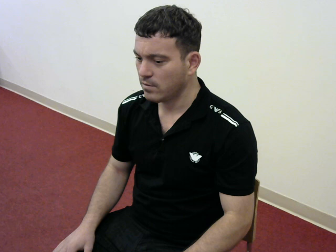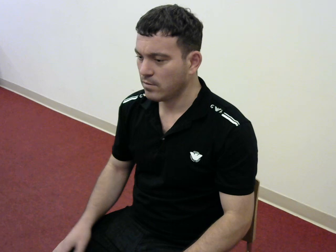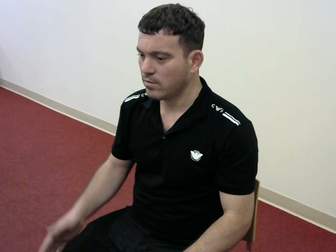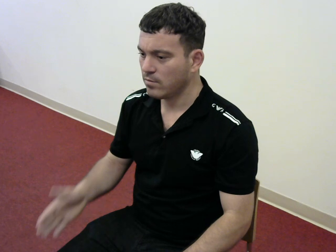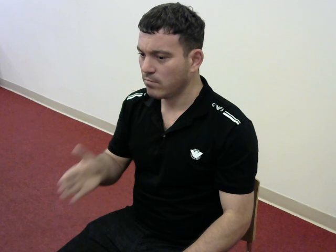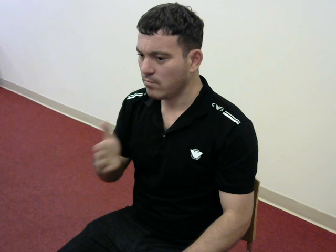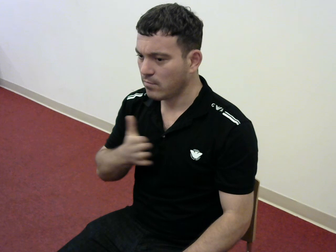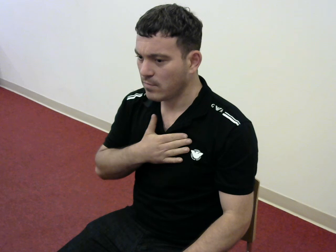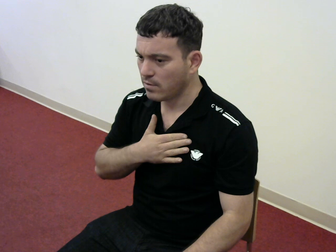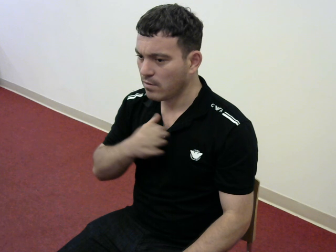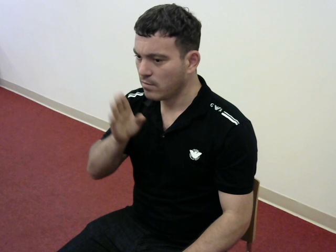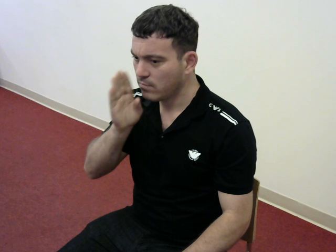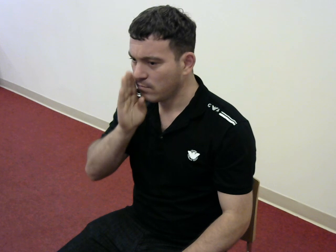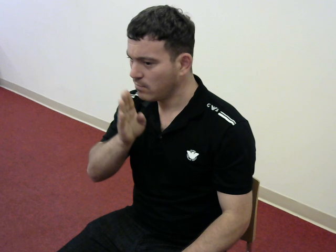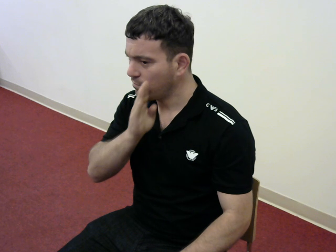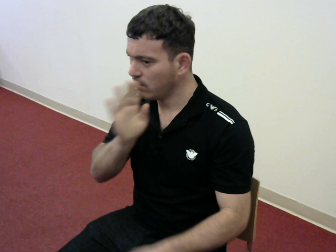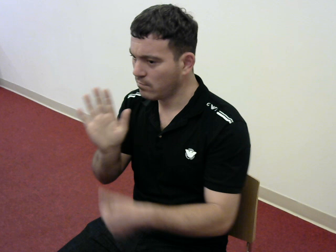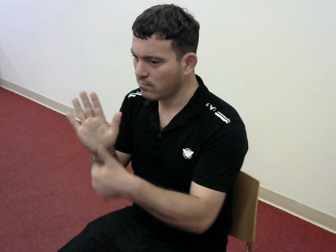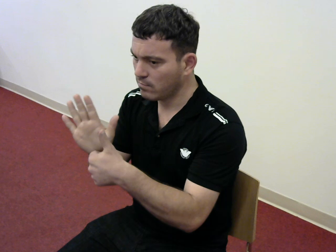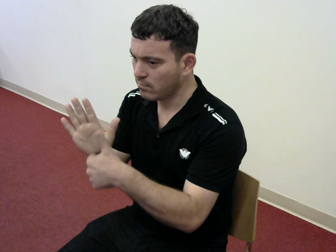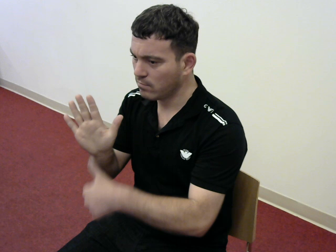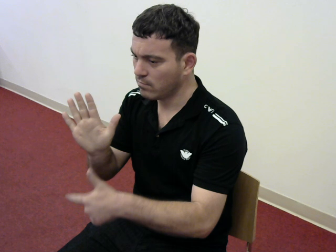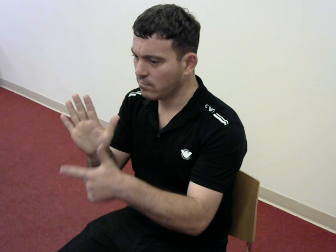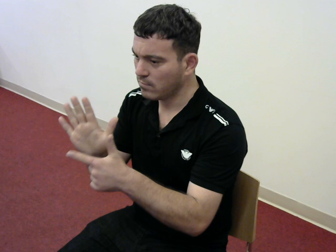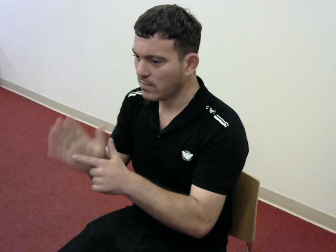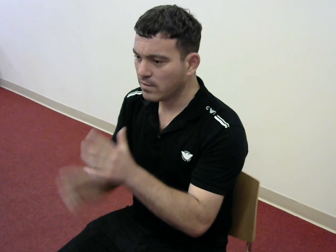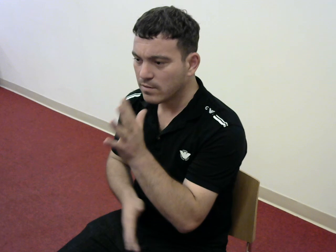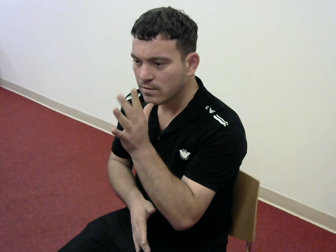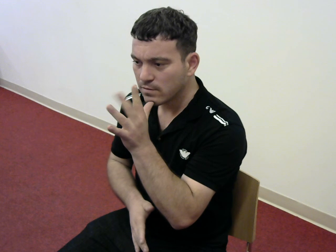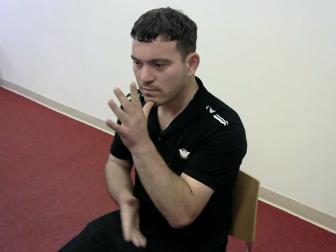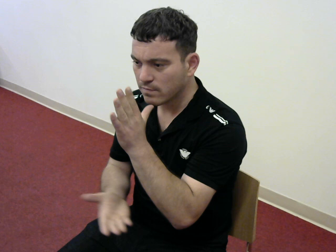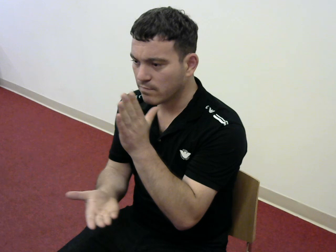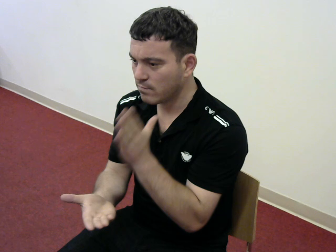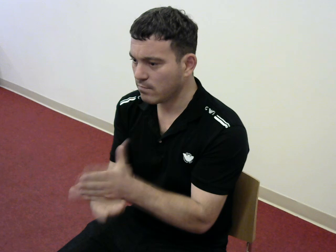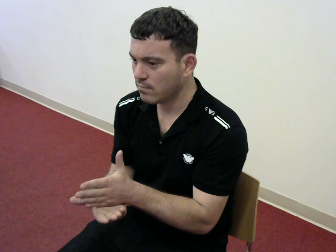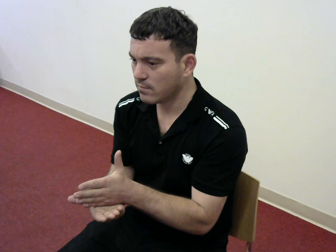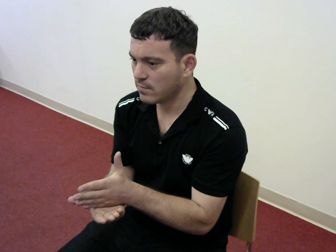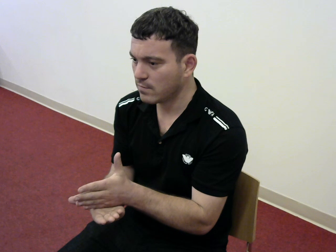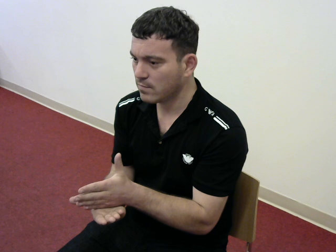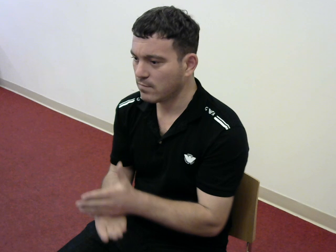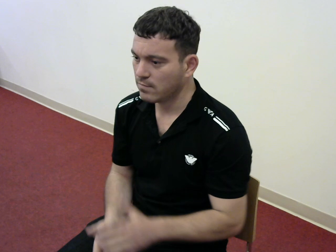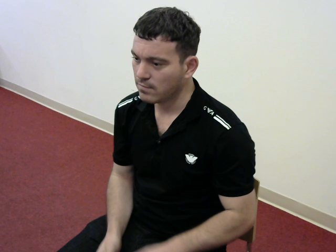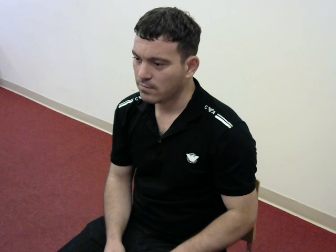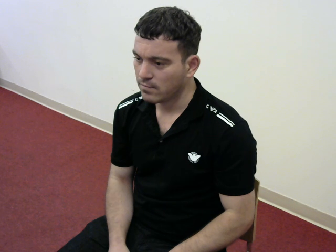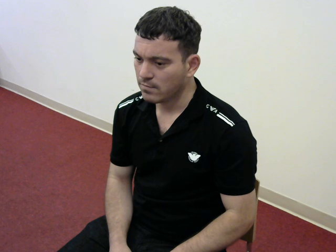Mənim anamın 67 yaşı var